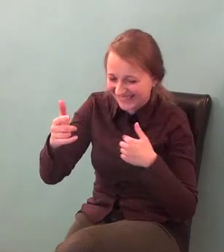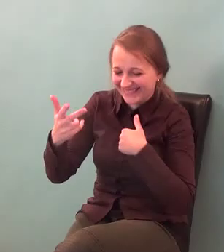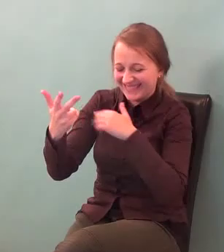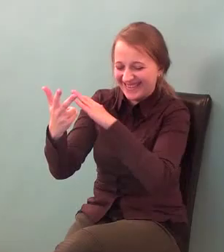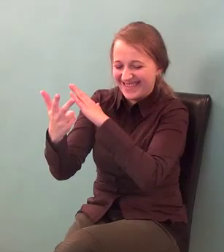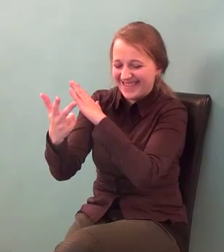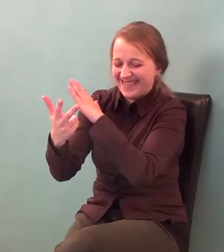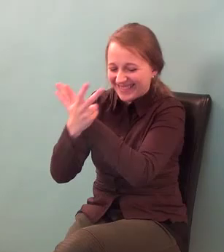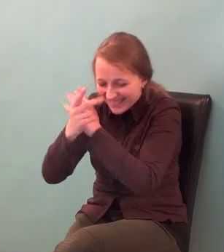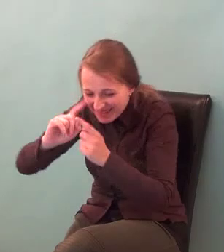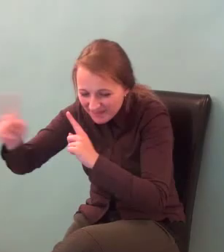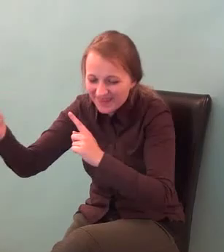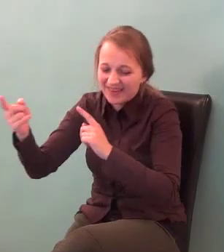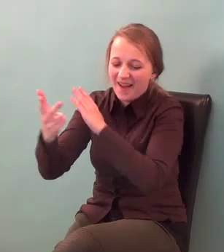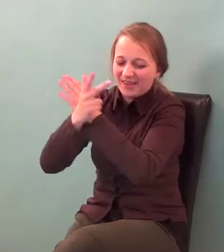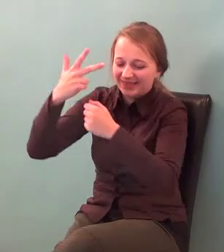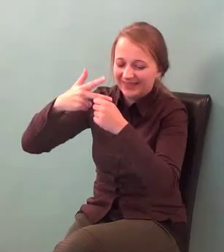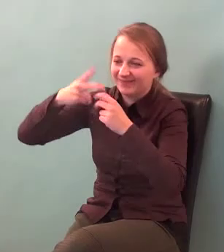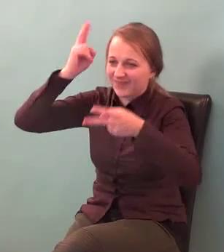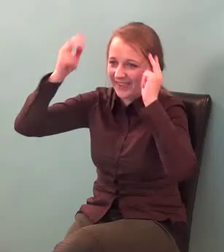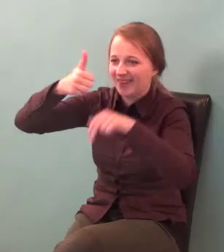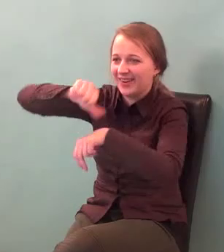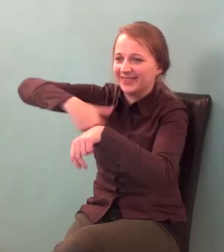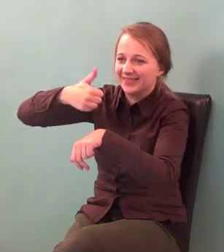Po osiemnastej, od osiemnastej trzydzieści mam fryzjera przez godzinę.